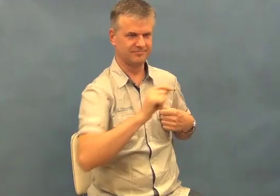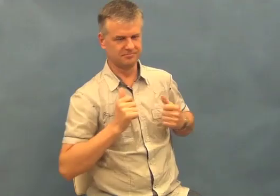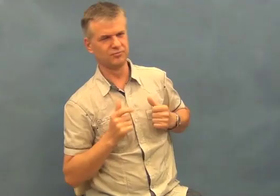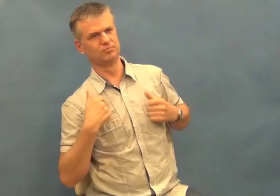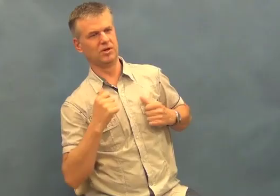Charlie czekał.